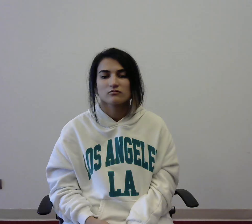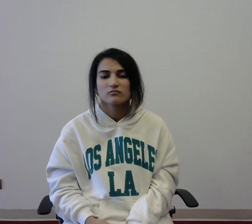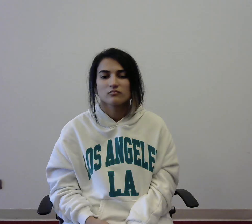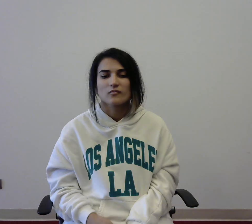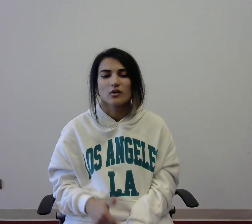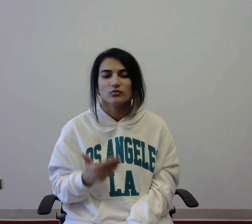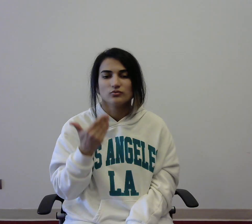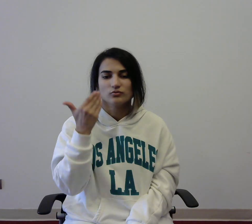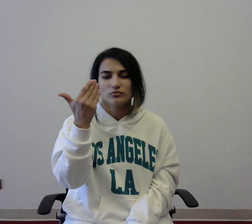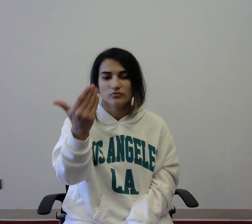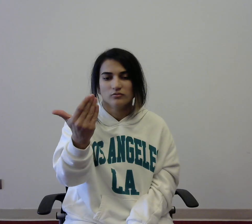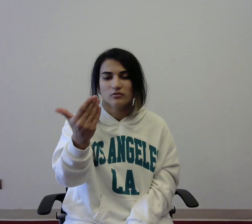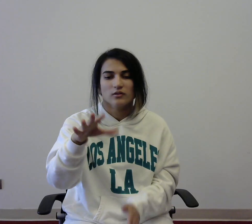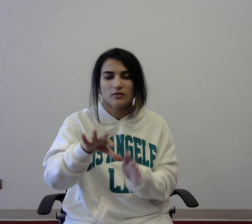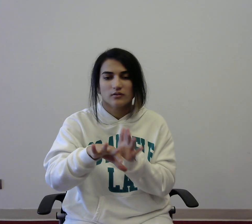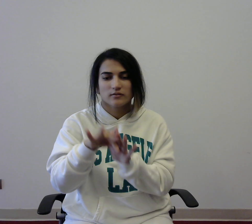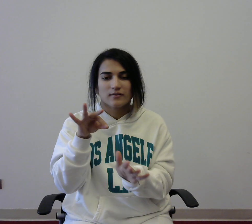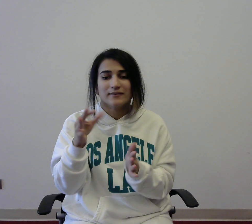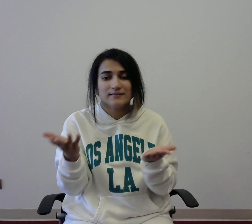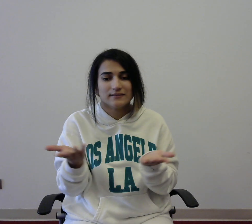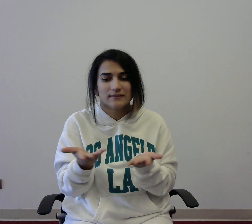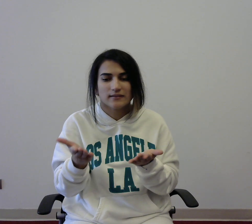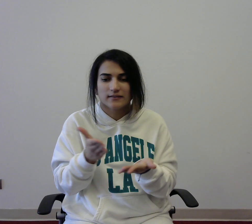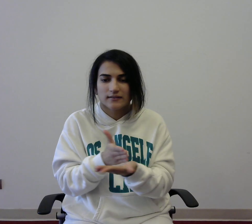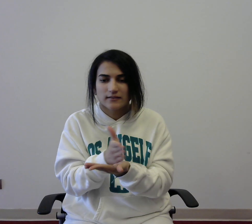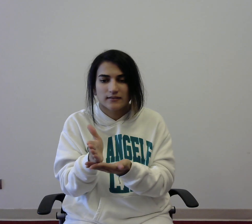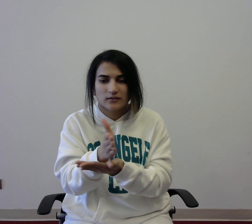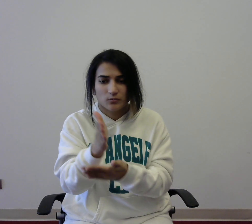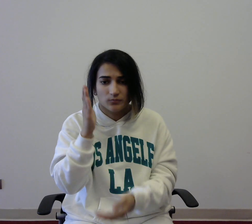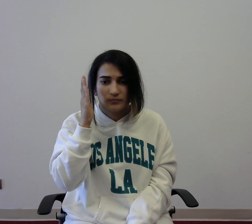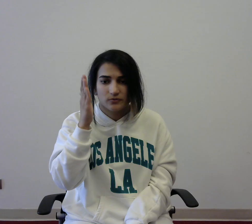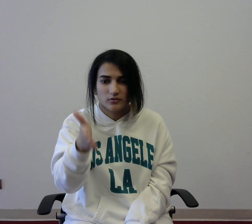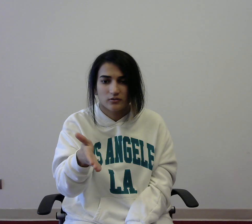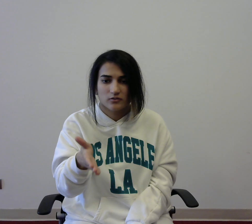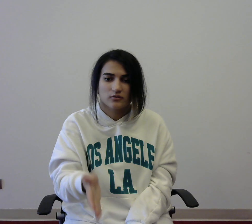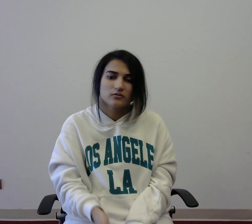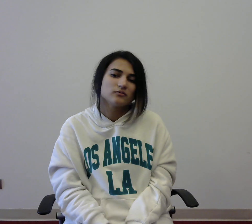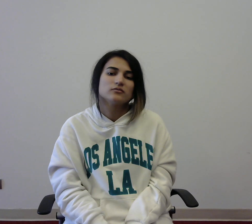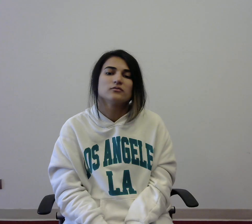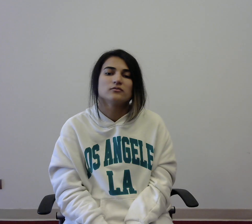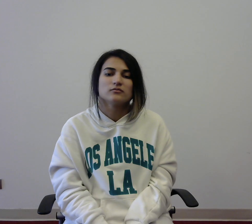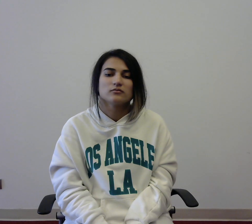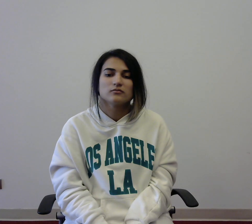Sizin seçiminiz hansı istiqamətdə olacaq?